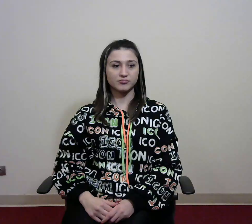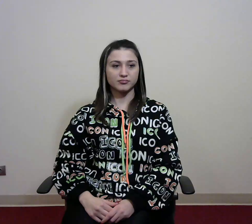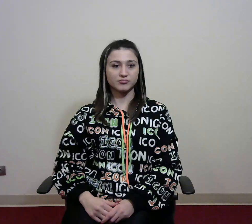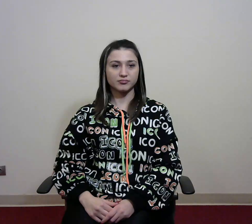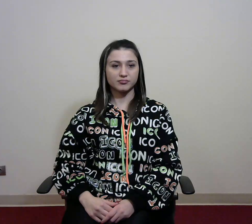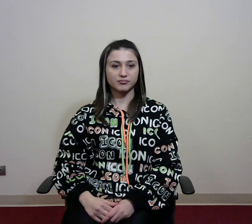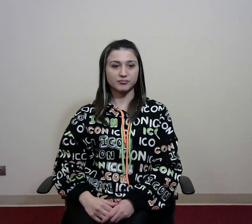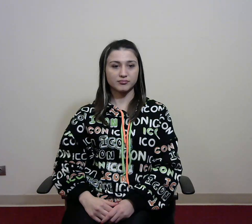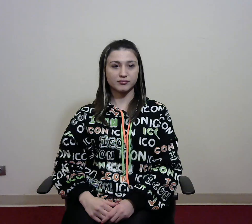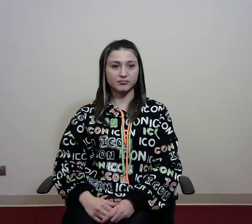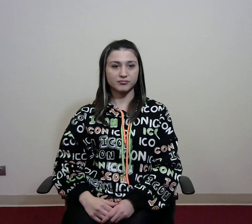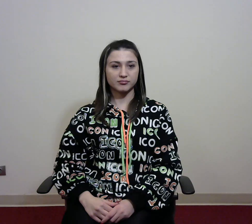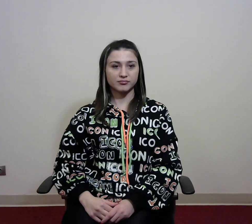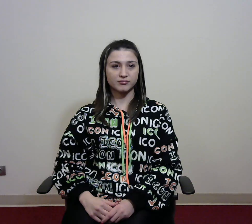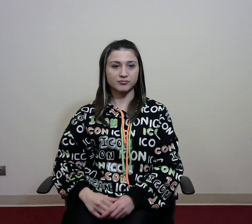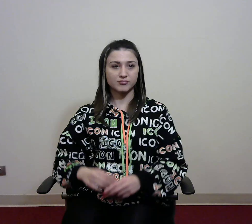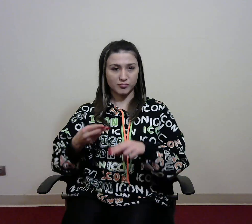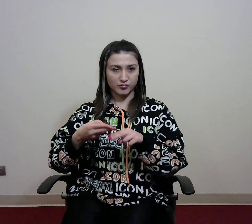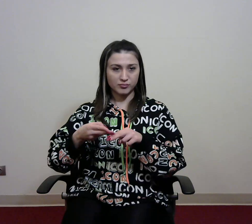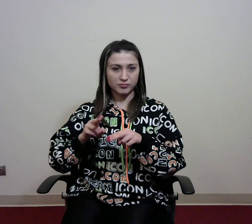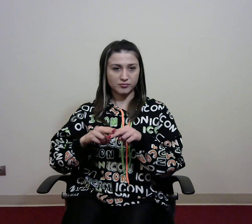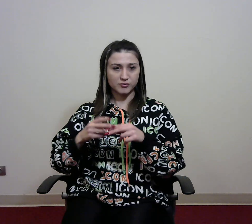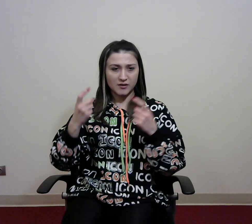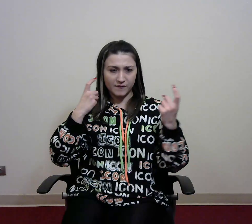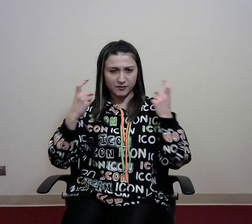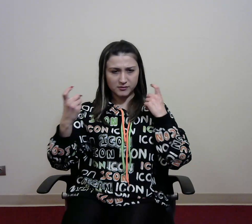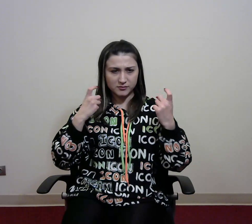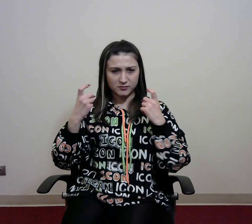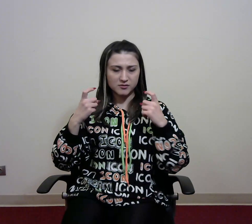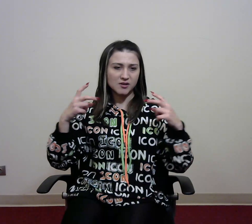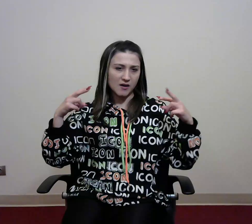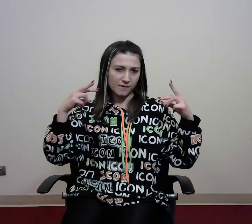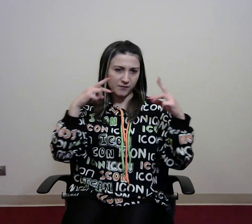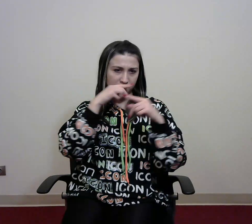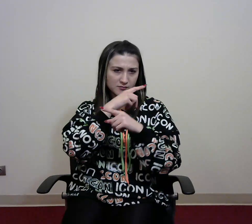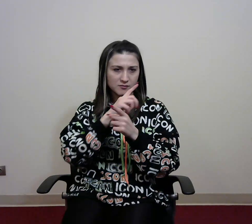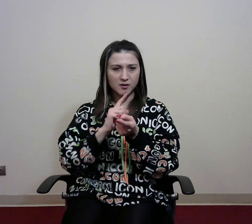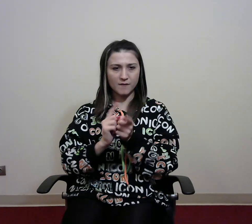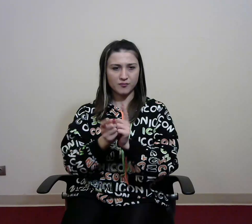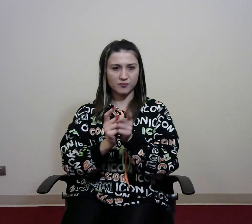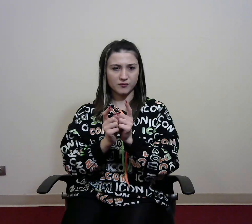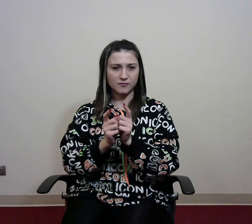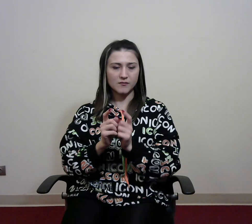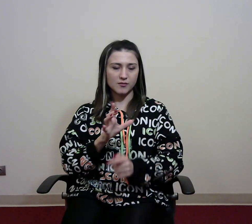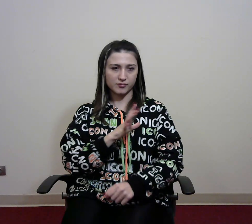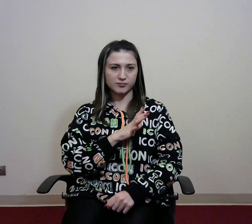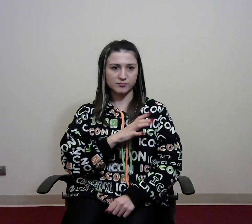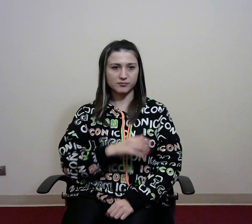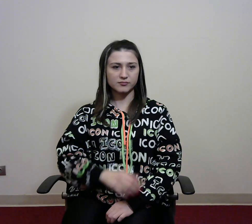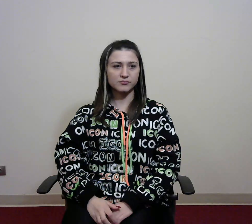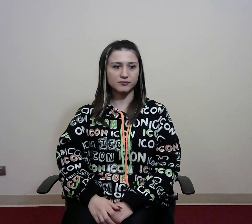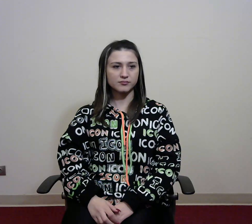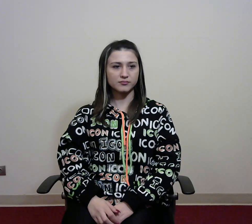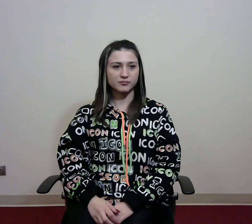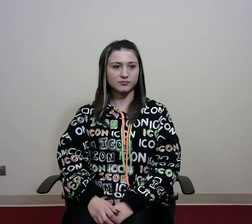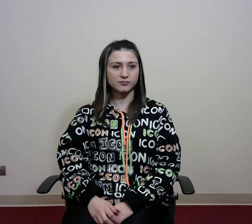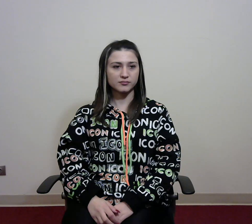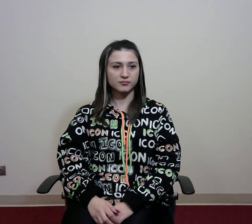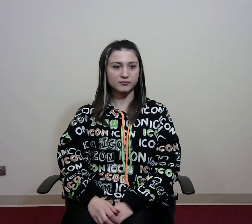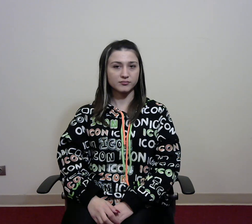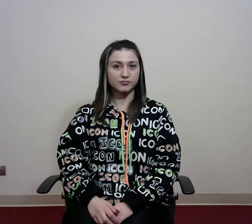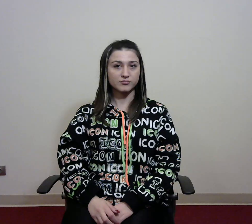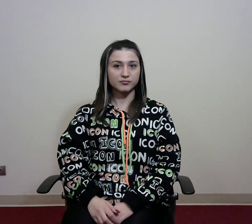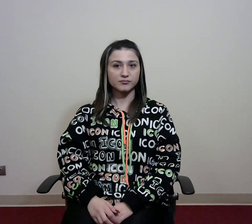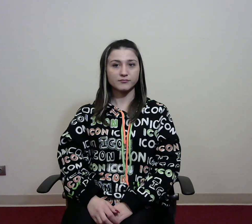Bu məlumat səhv tərcümə olunub